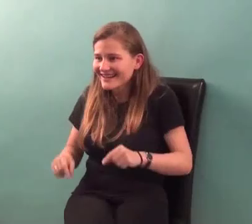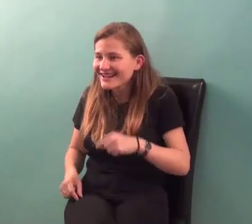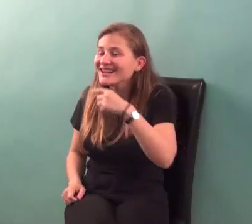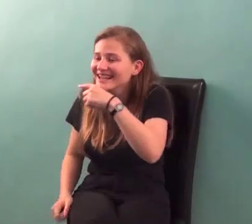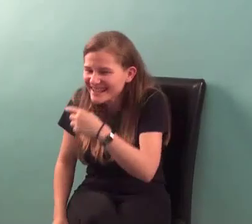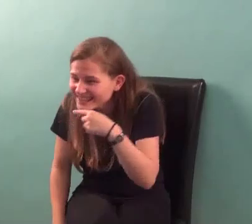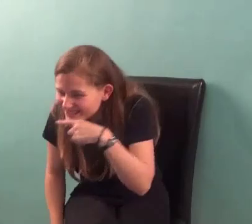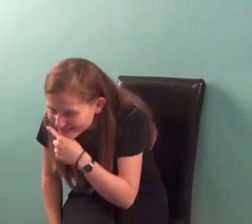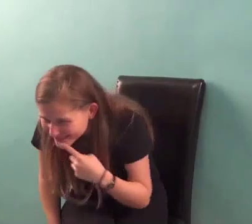Czerwony!